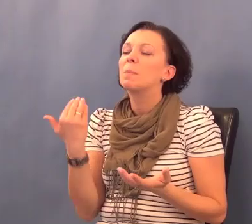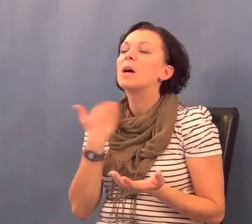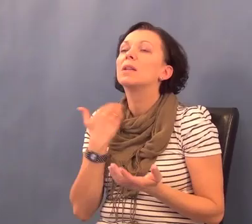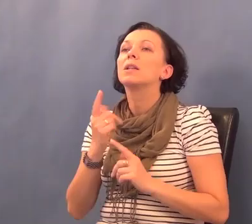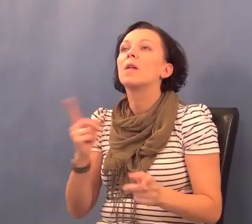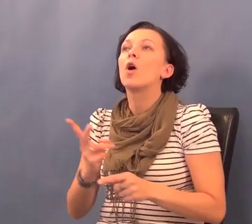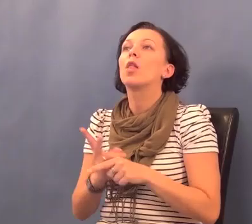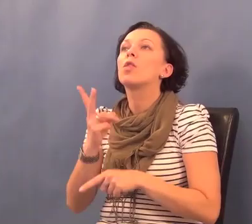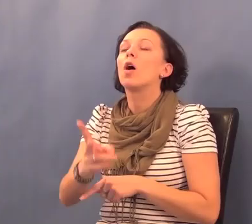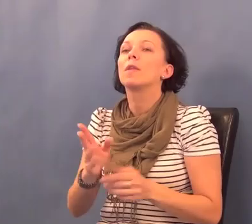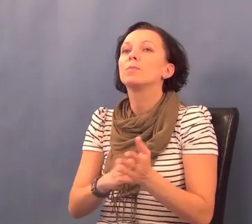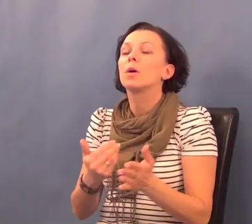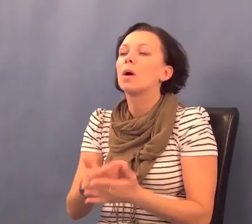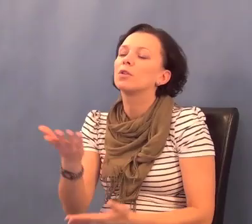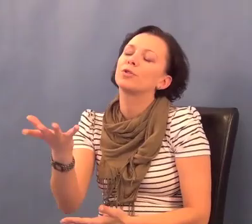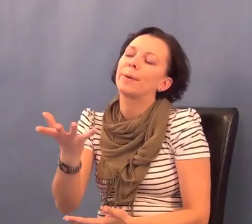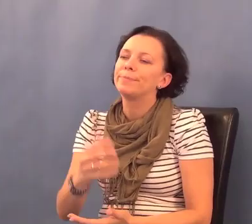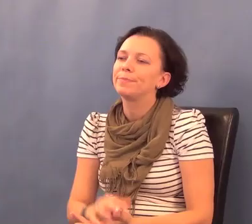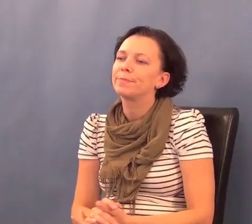Gdzie pijany nie może wejść? Na przykład?